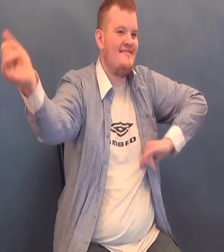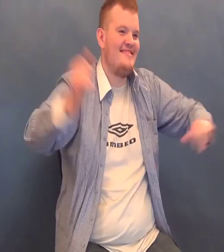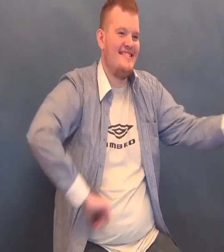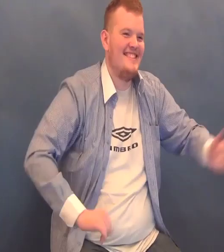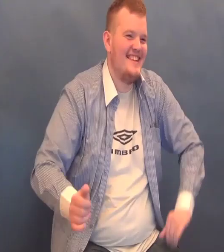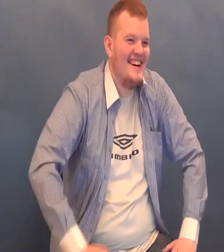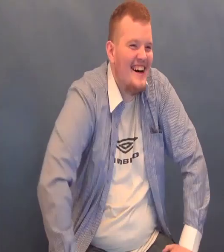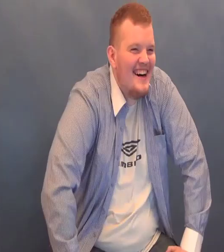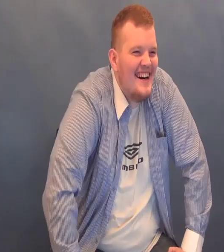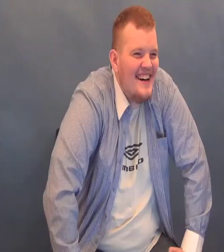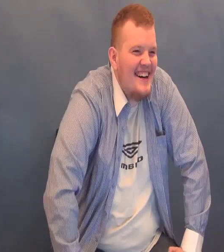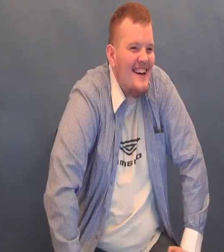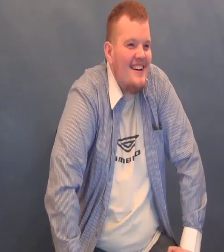Chodźmy na imprezę.